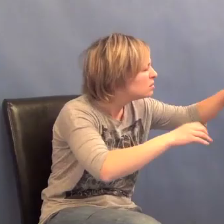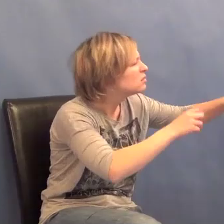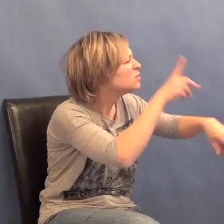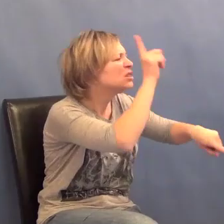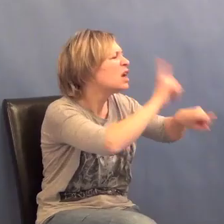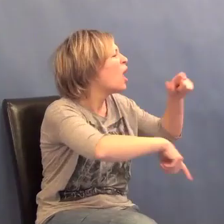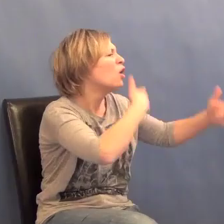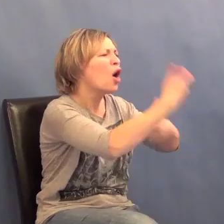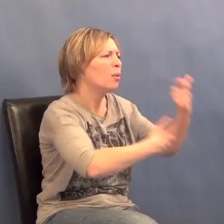Źle robi.